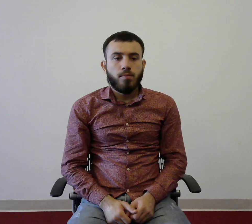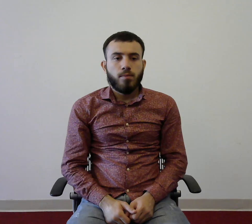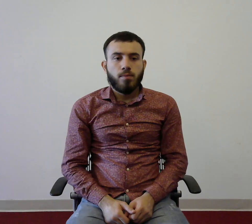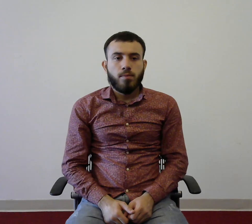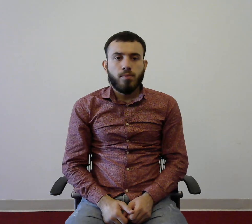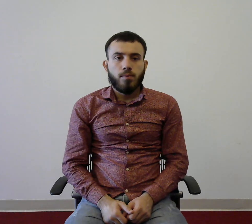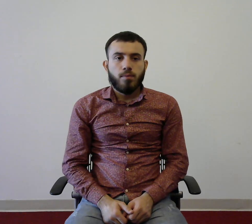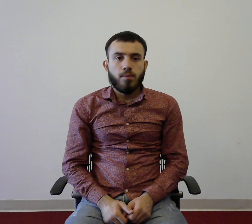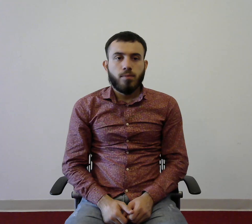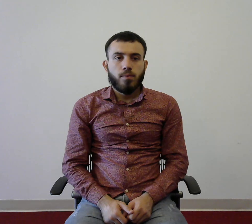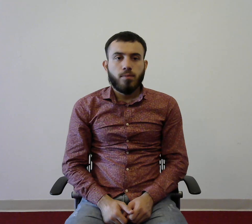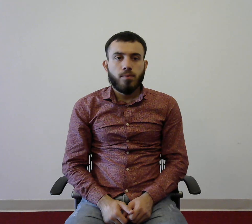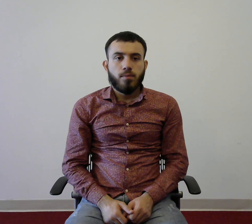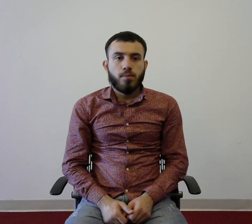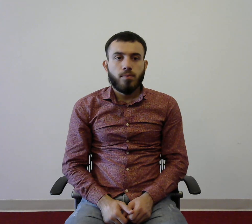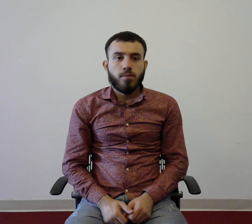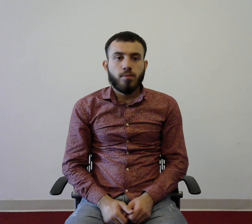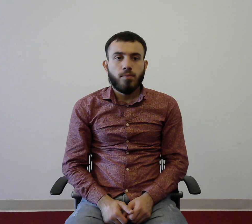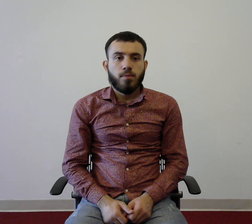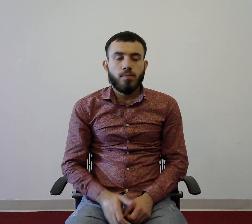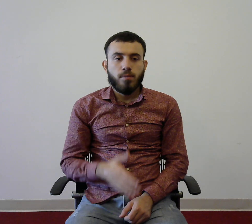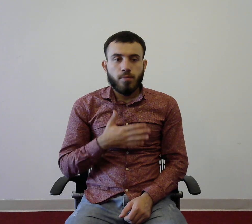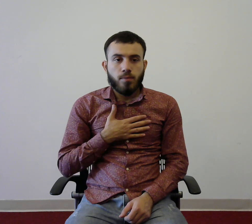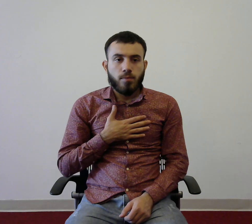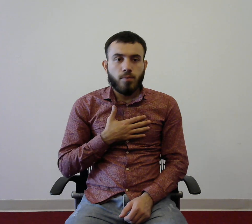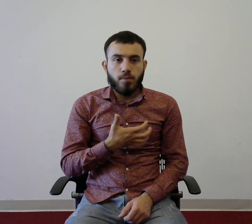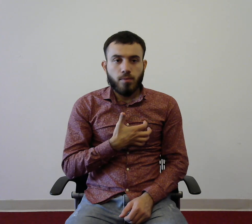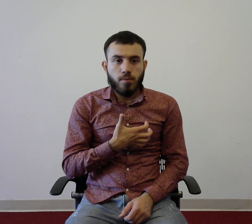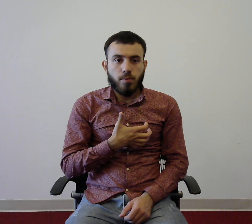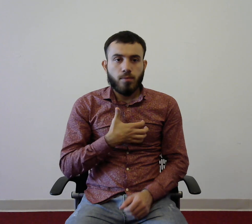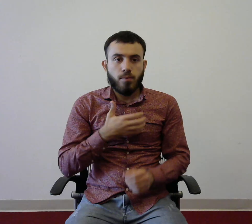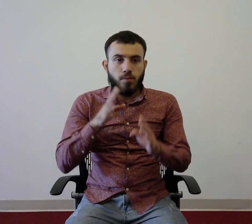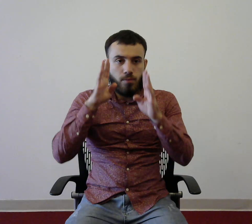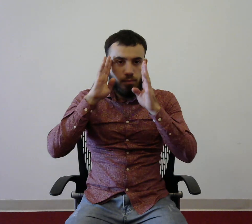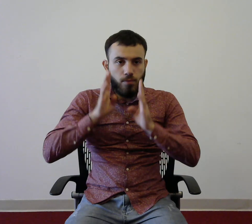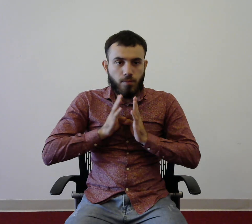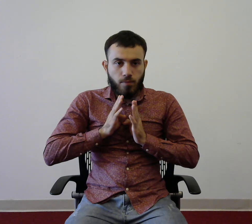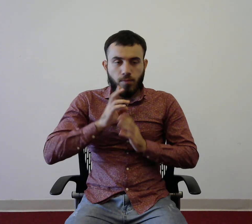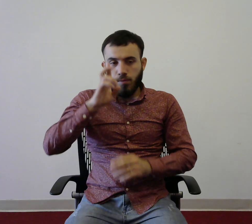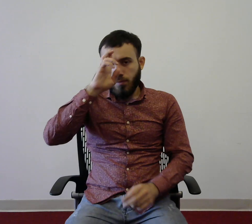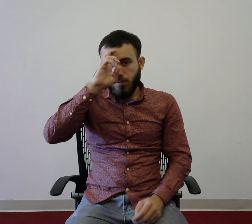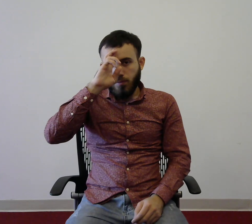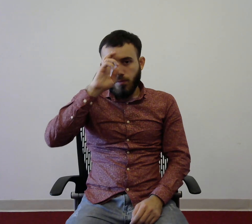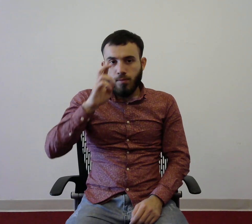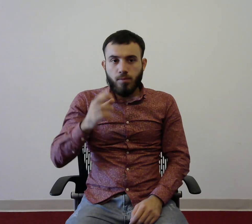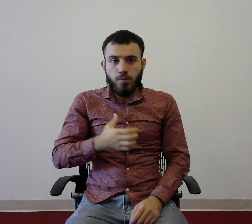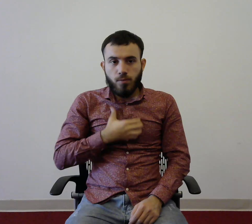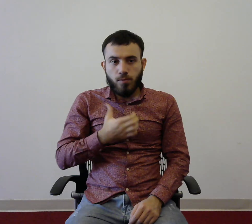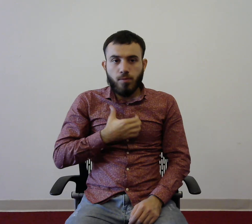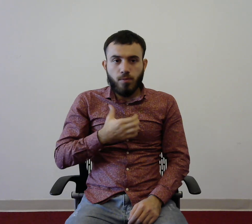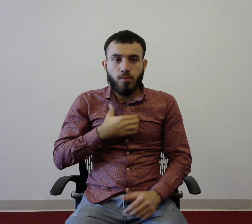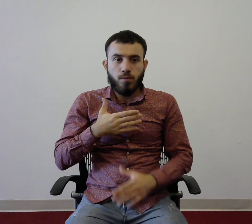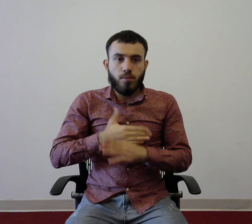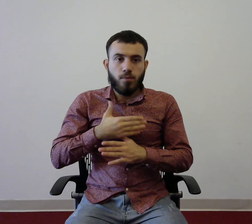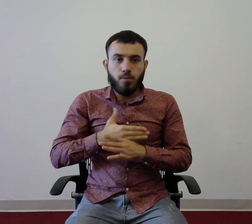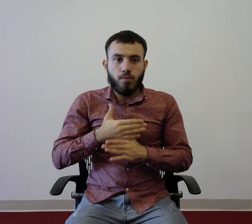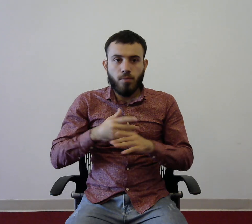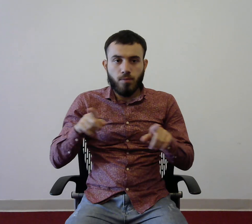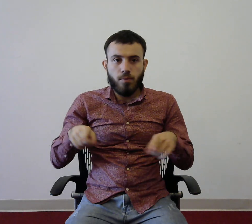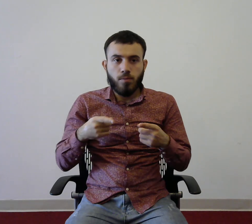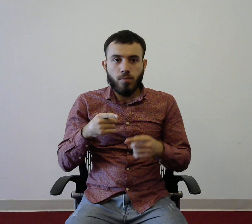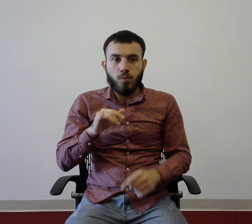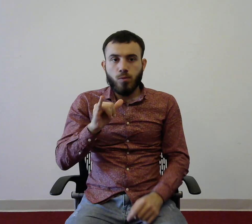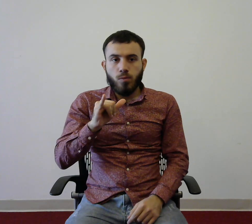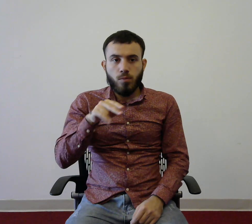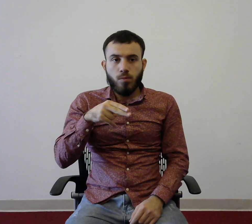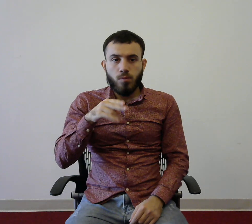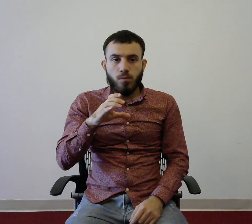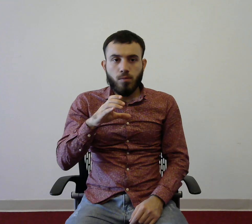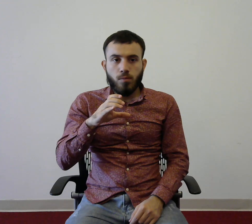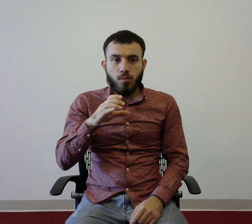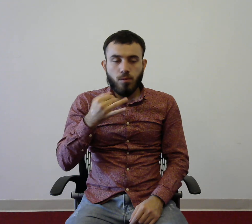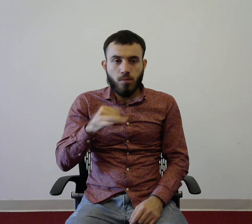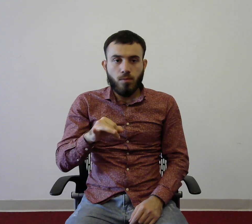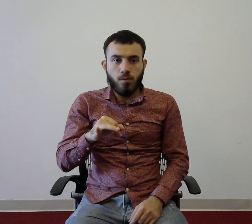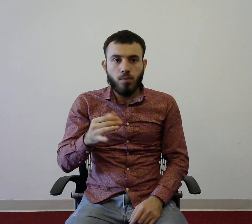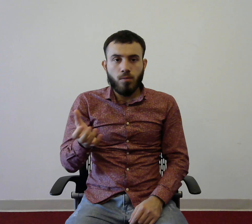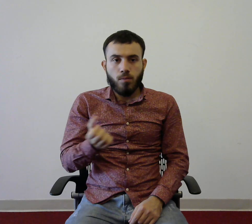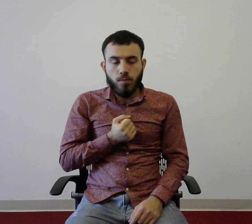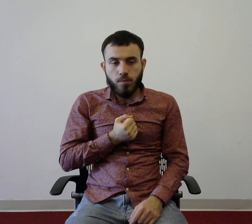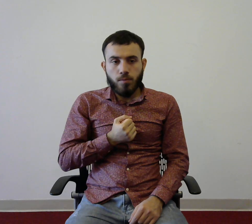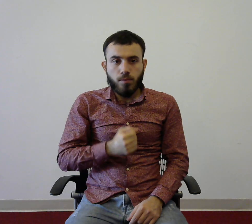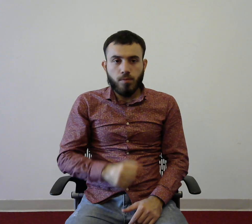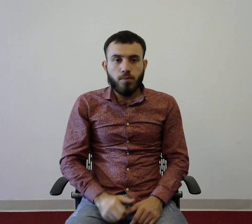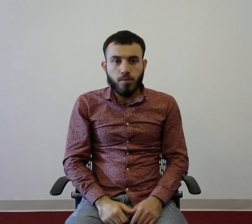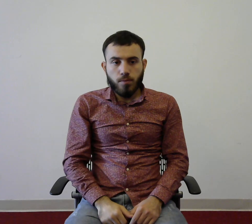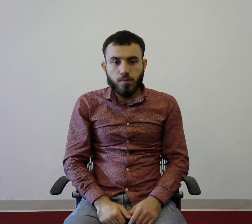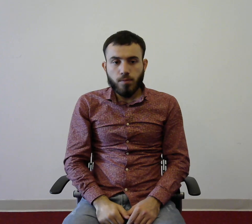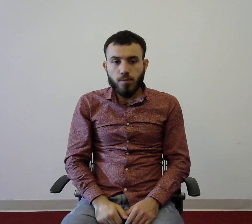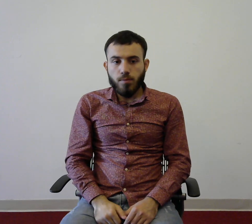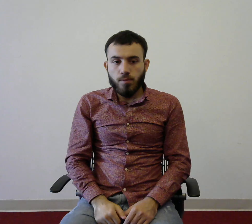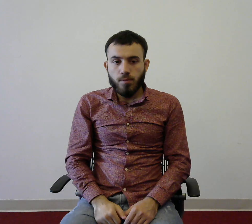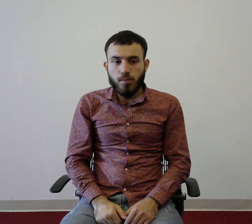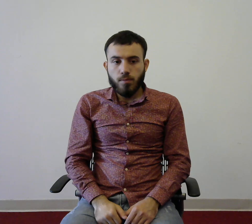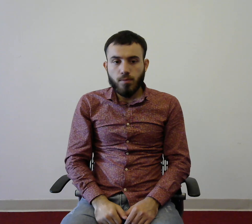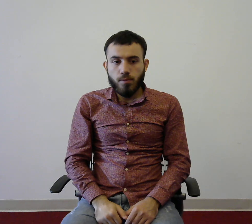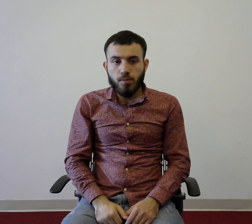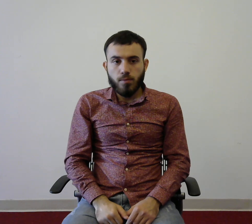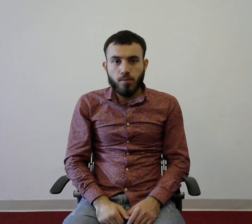Mən istəyirəm ki, ünvanlı dövlət sosial yardımı (ÜDSY) alım